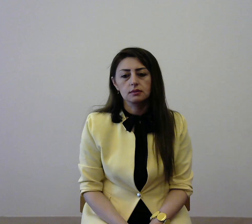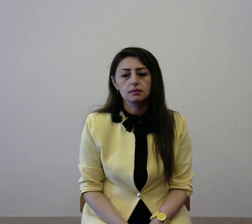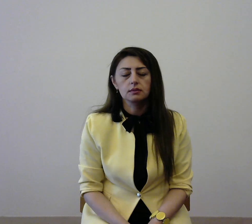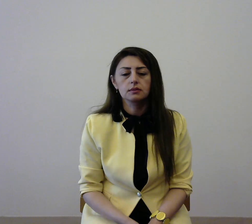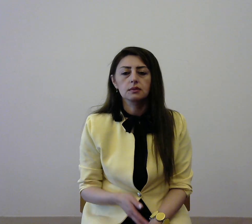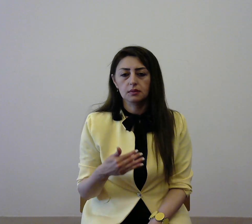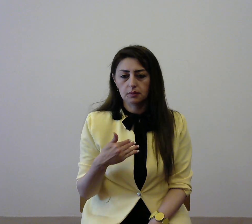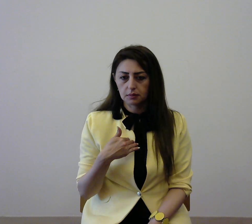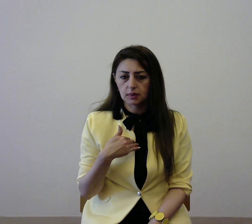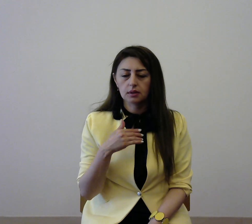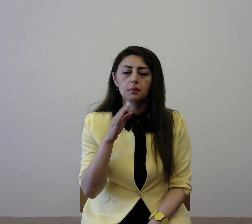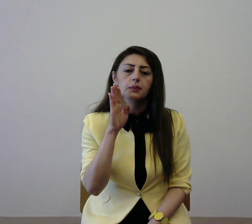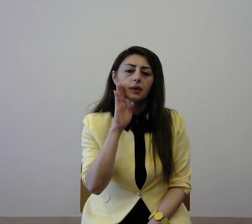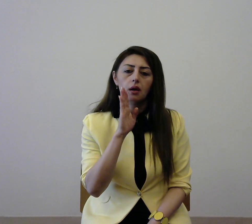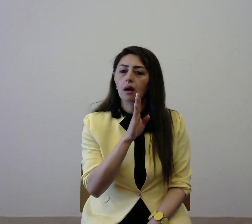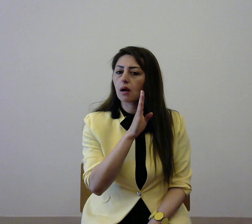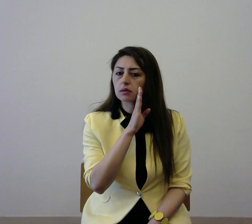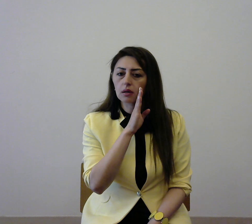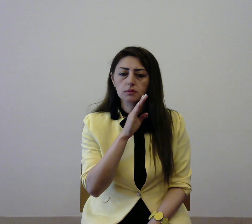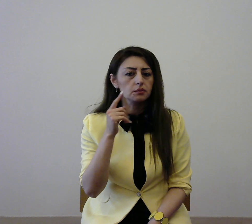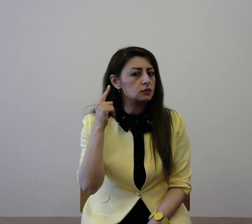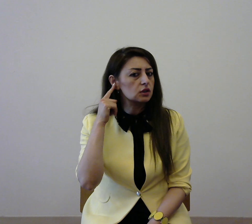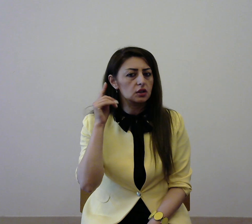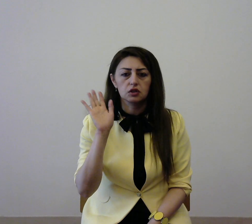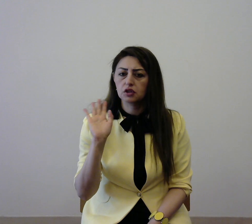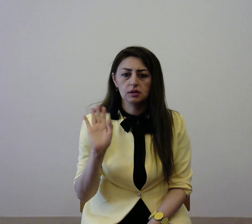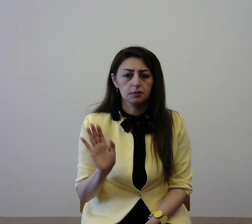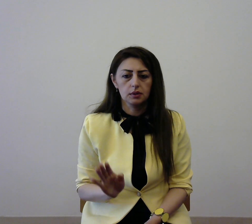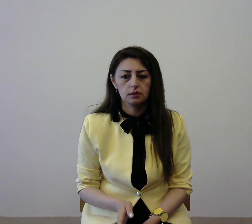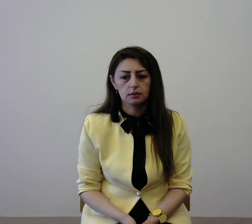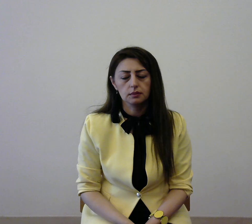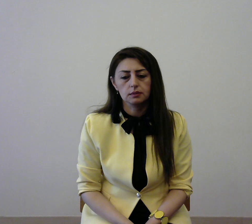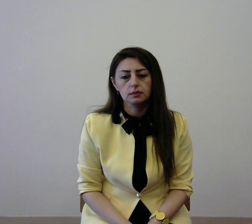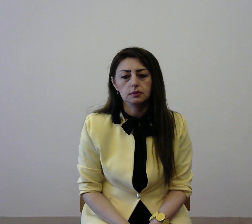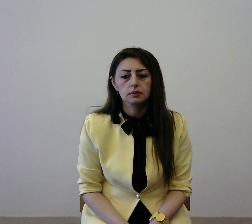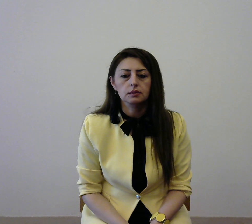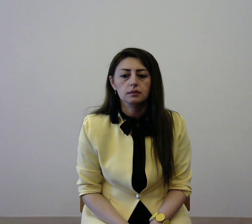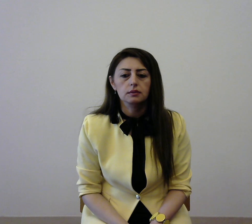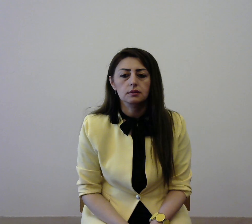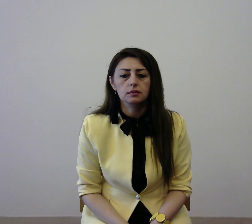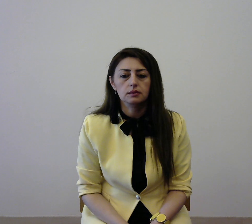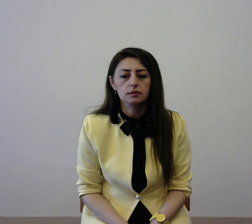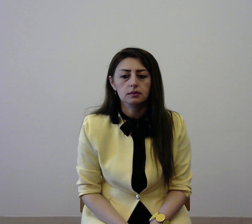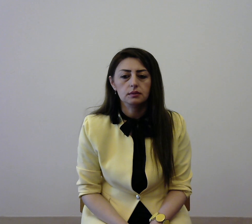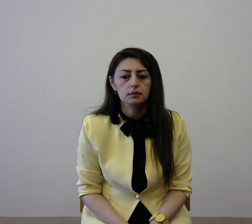Mənim anam eşitmir